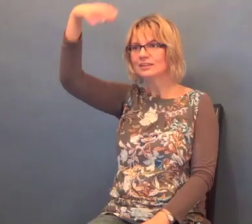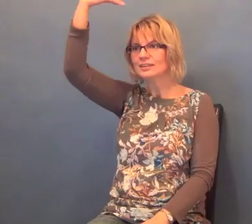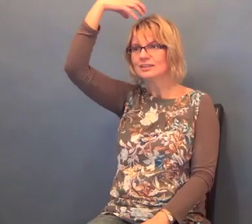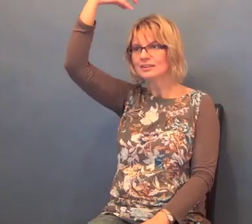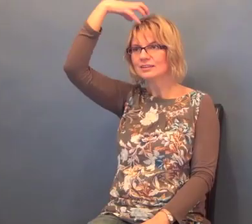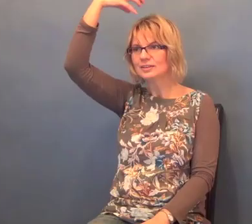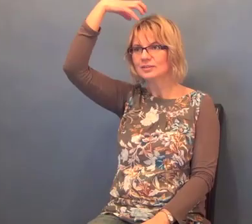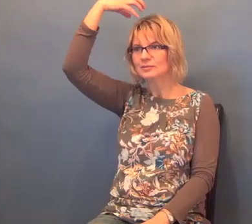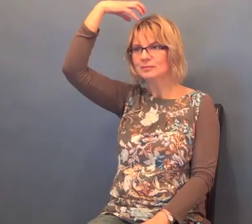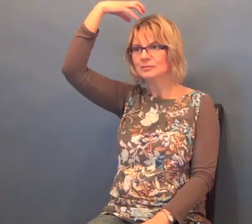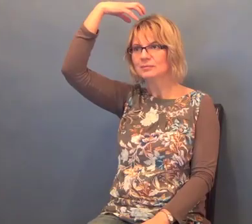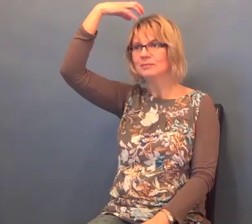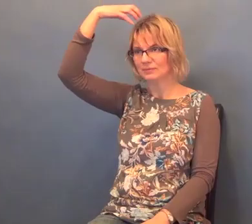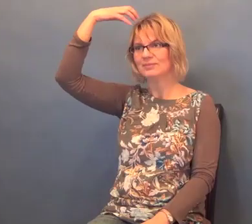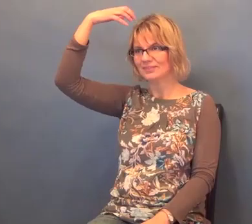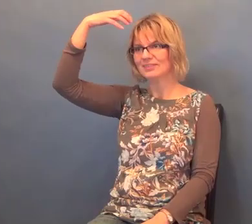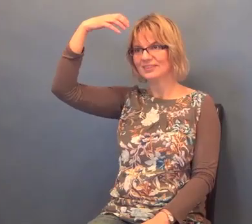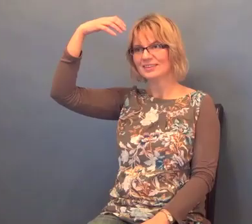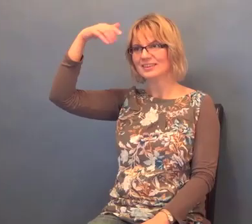Kask.